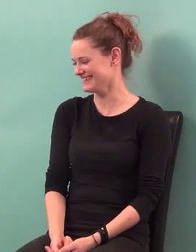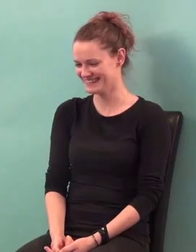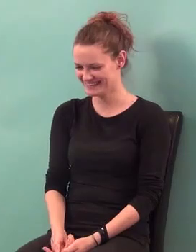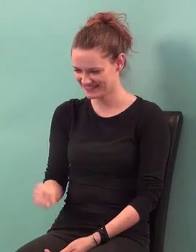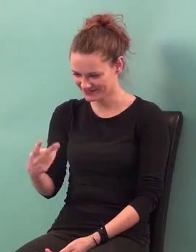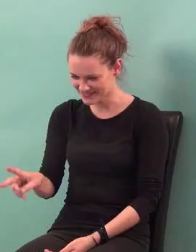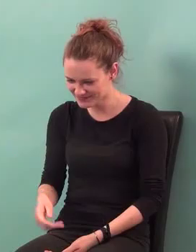Jeszcze drugi.